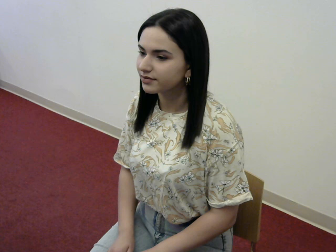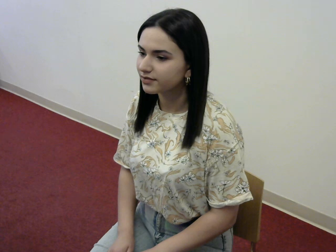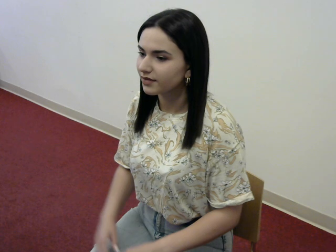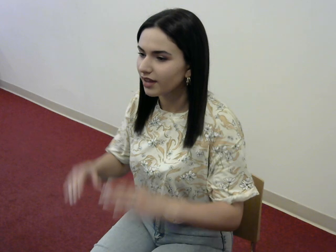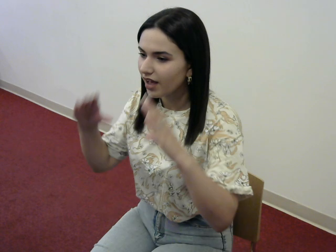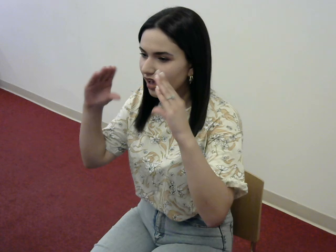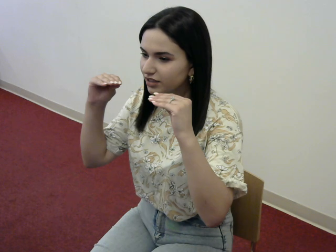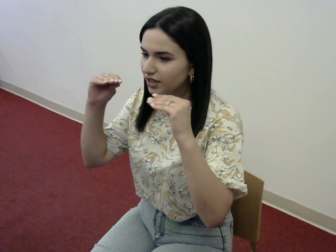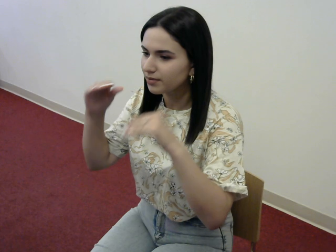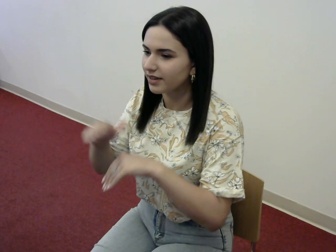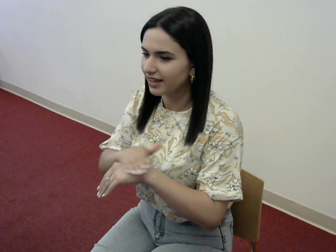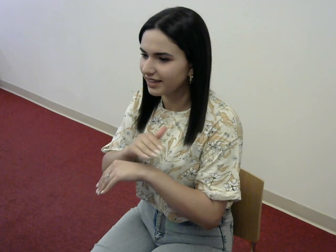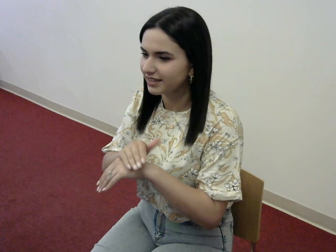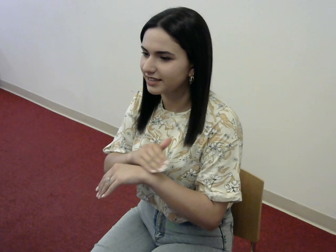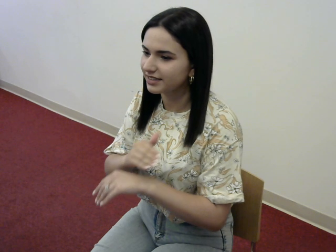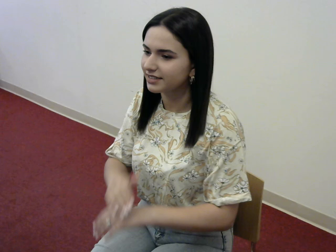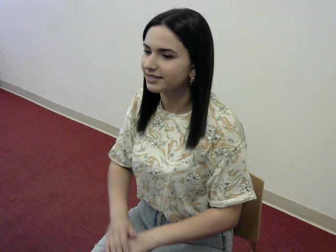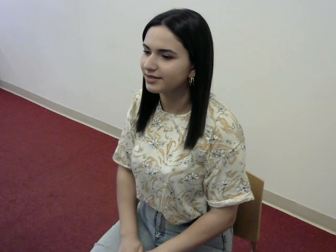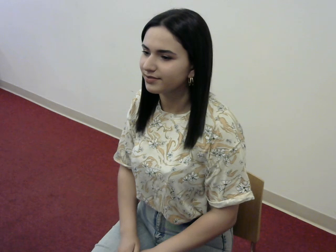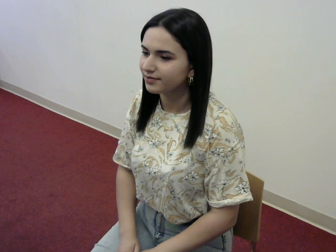Axşamınız xeyir